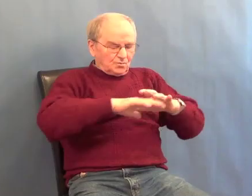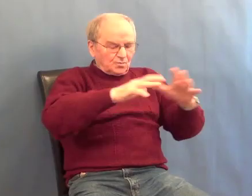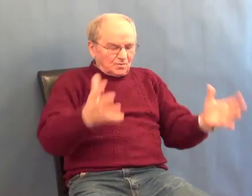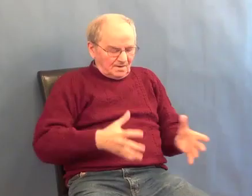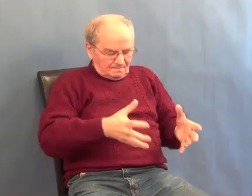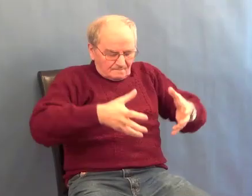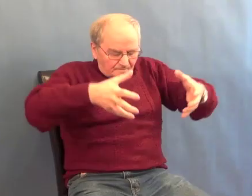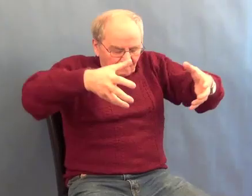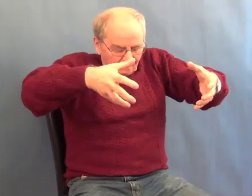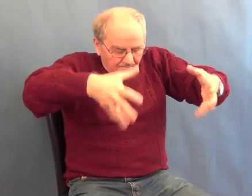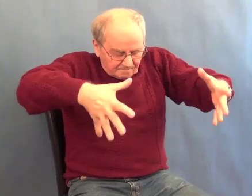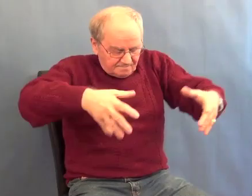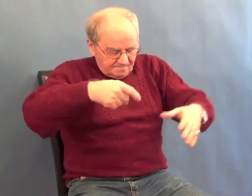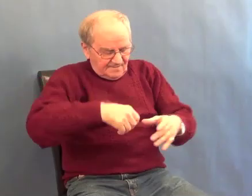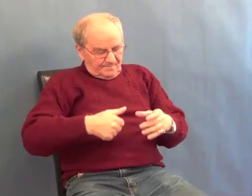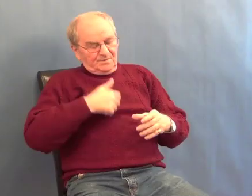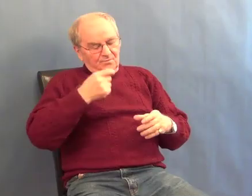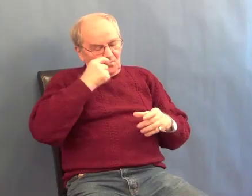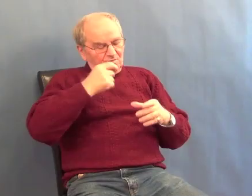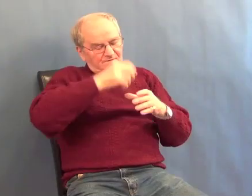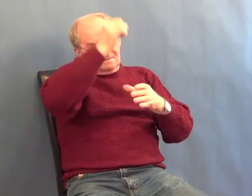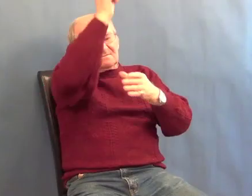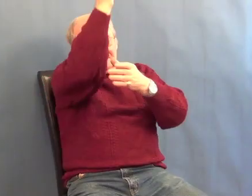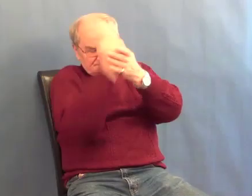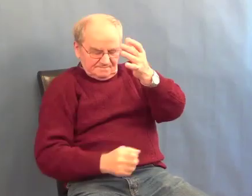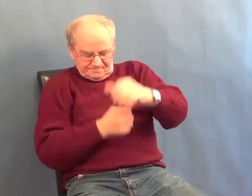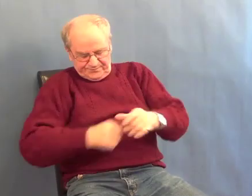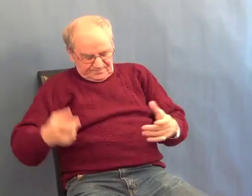Wrzucił ją do rynny i strącił w ten sposób kota.